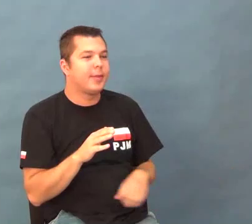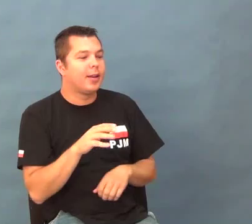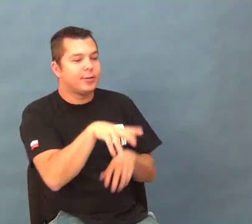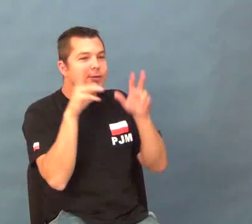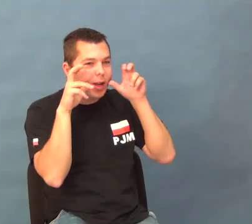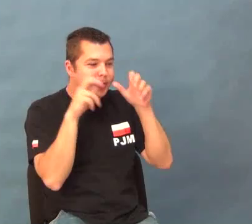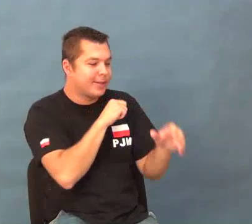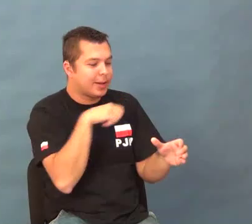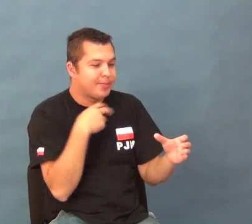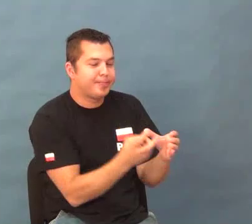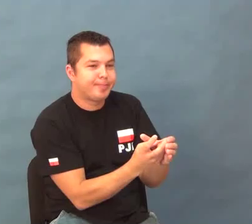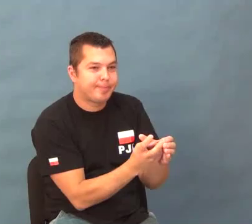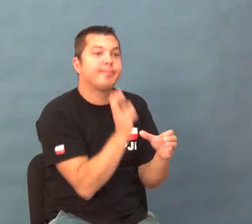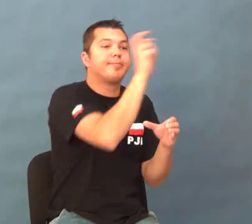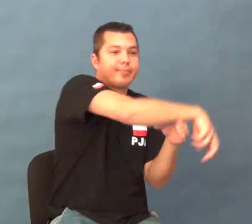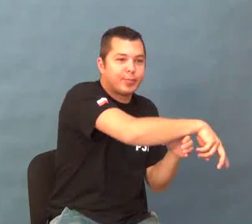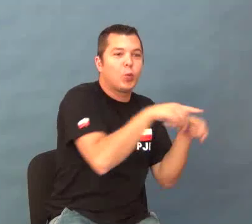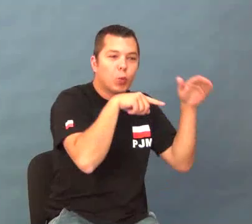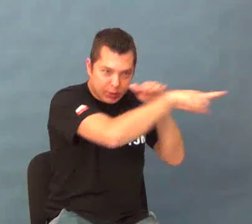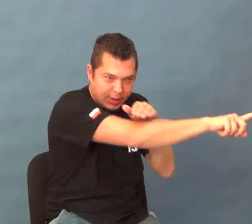Żaba sama wyskakuje ze słoja i ucieka.